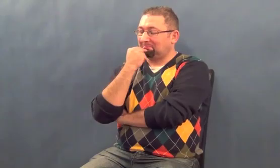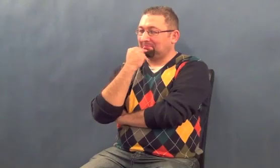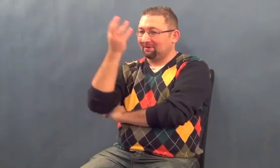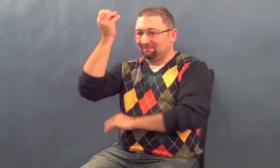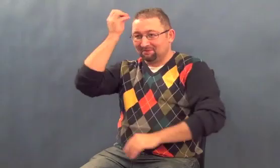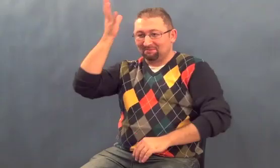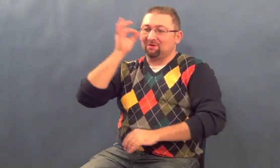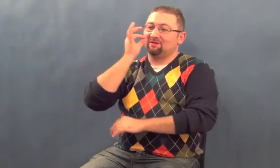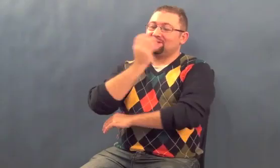Mądry kot.